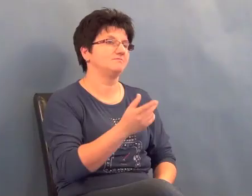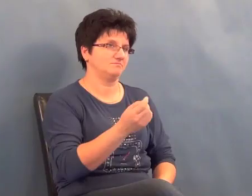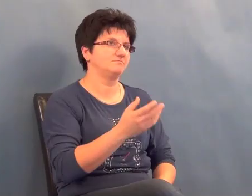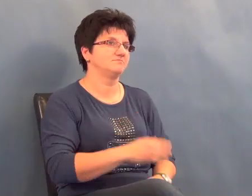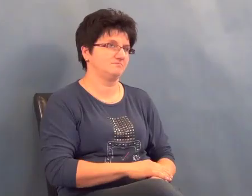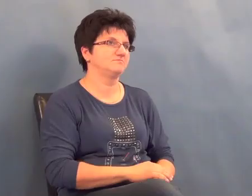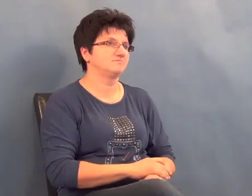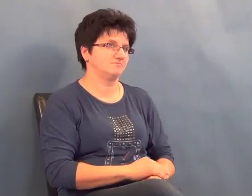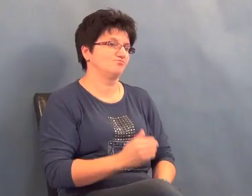Zakaz, tak.